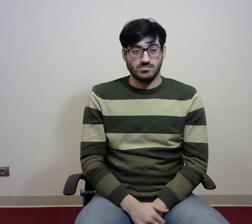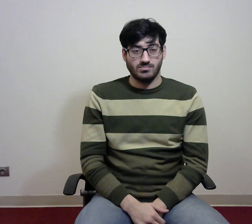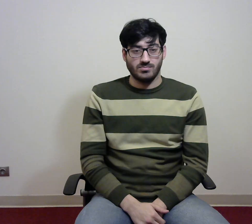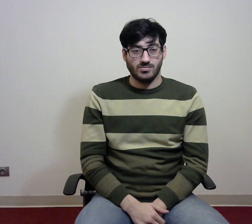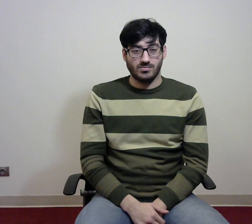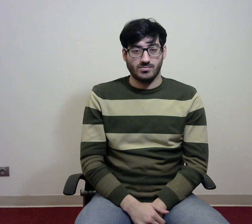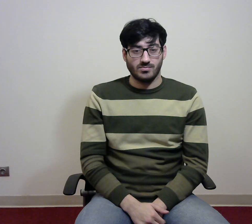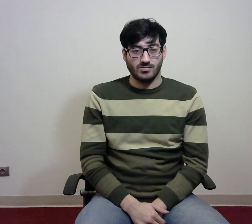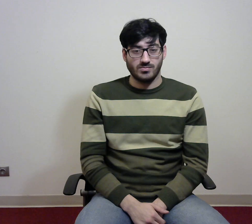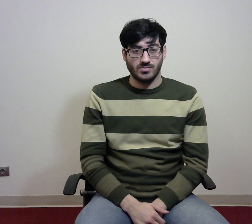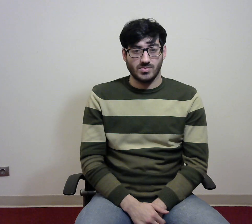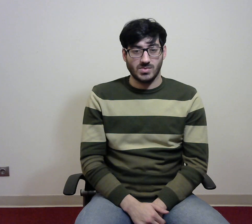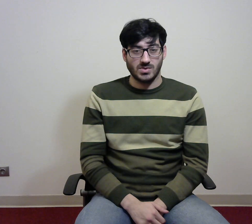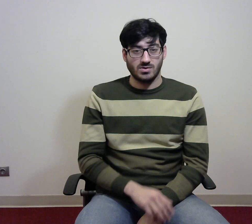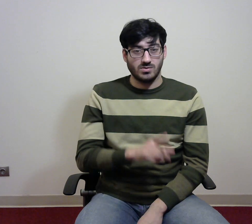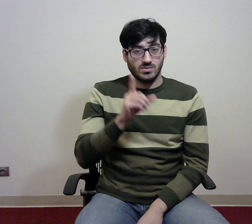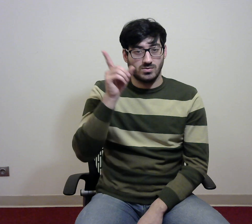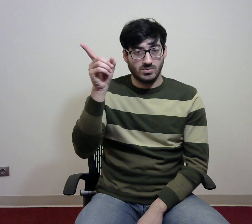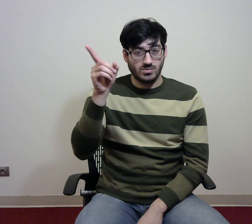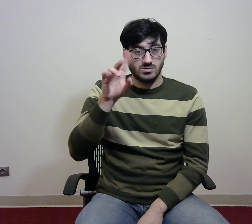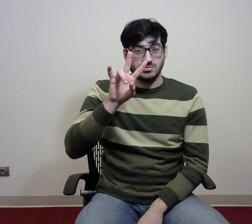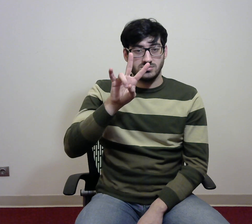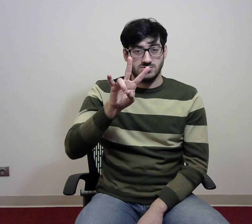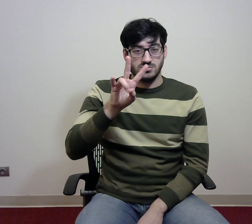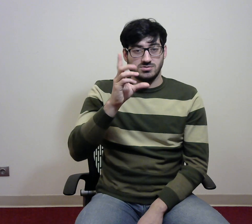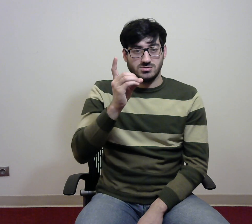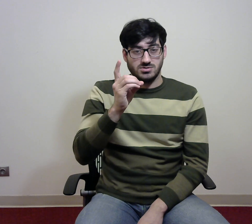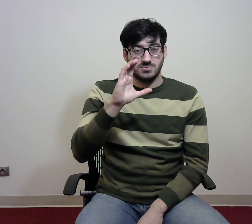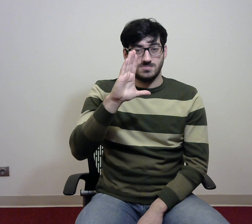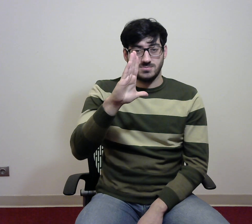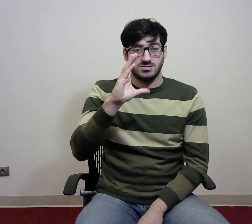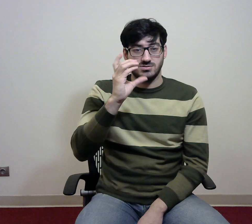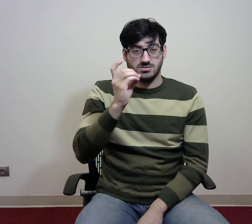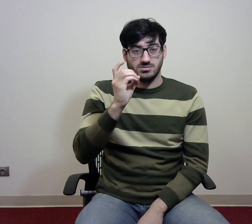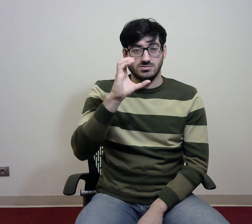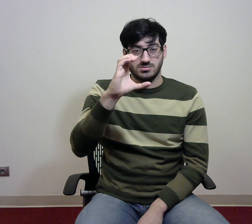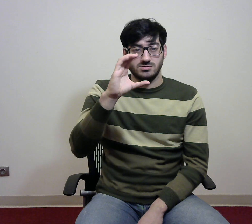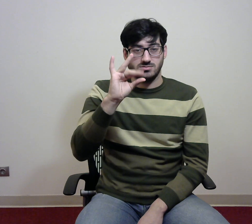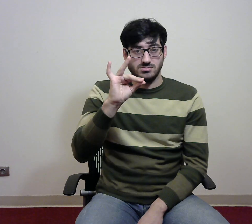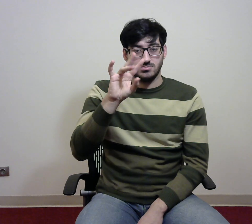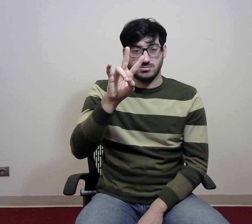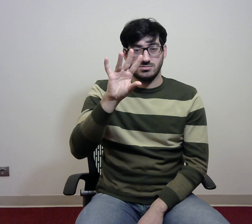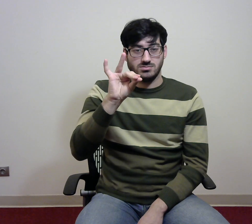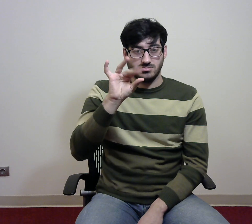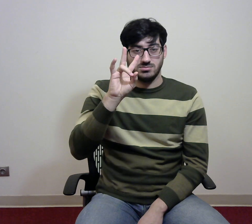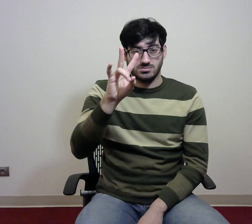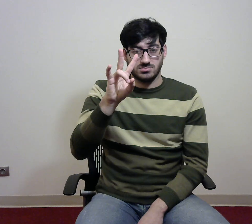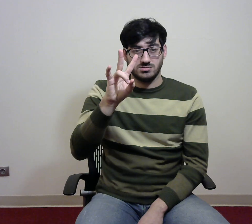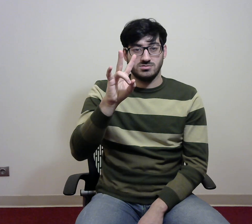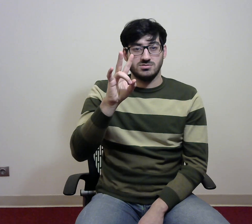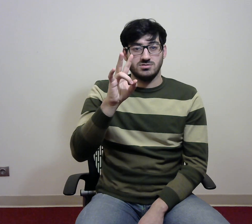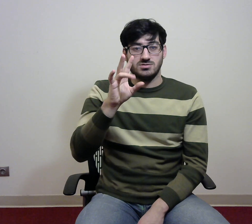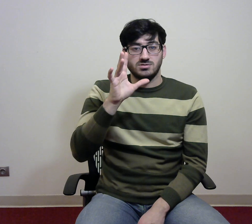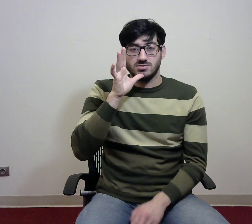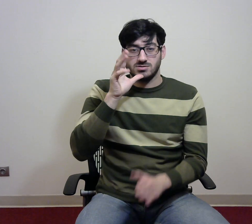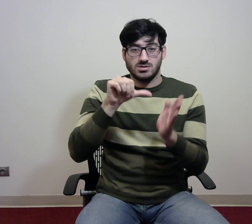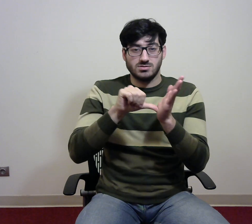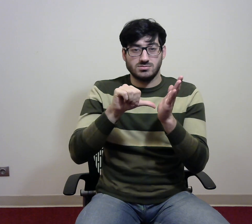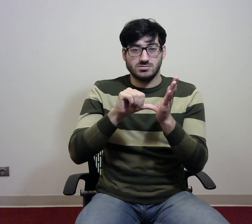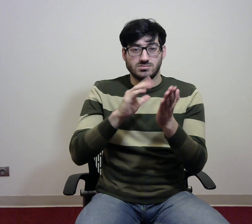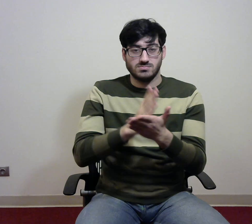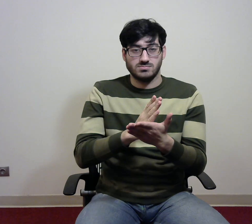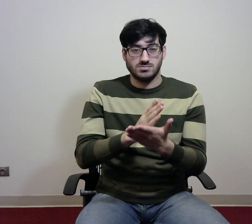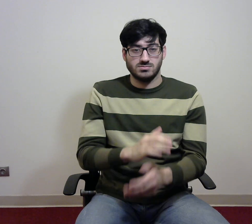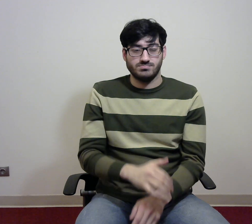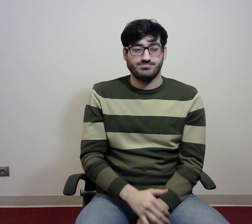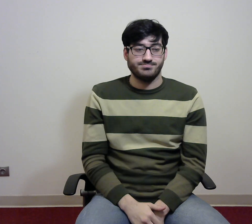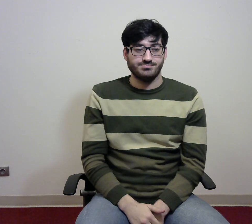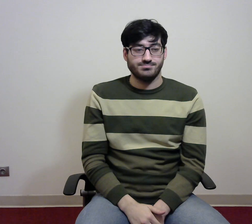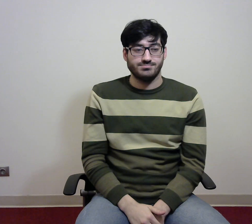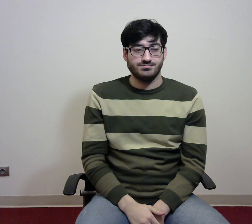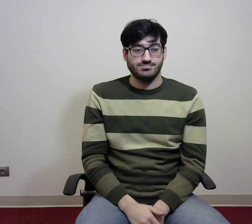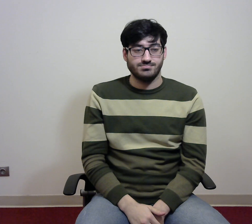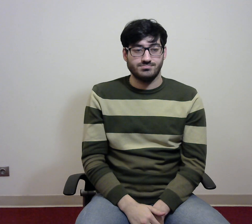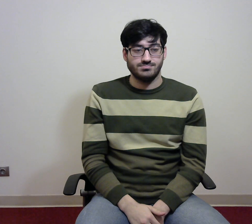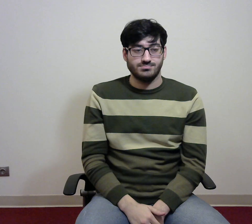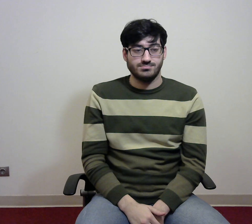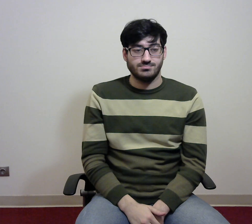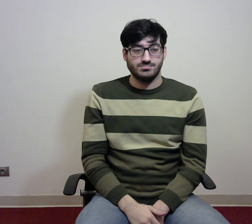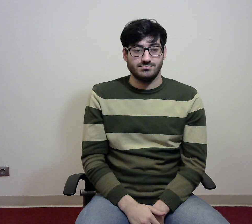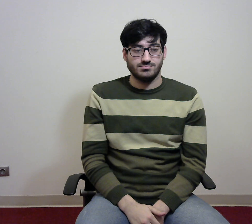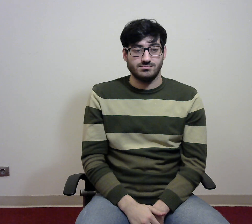Onun nəvəsinin 6 yaşı var